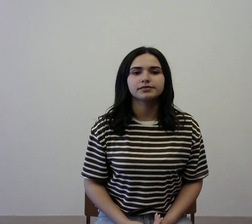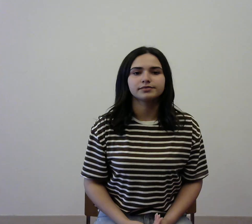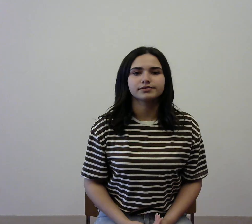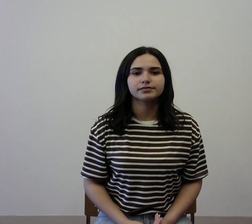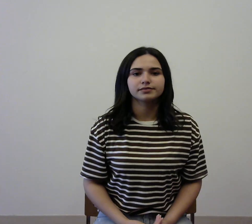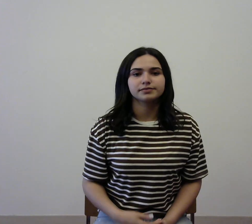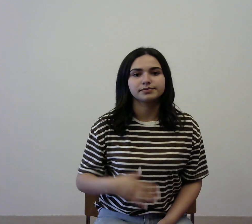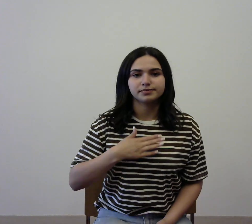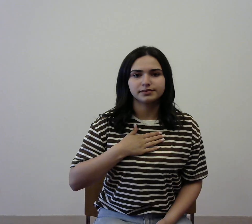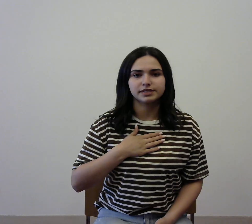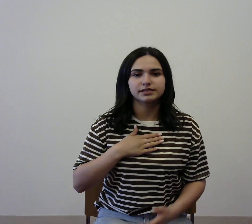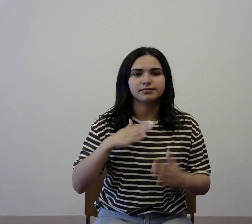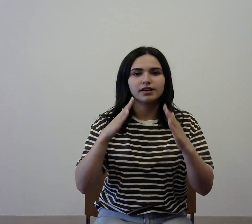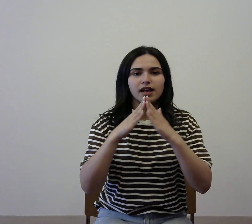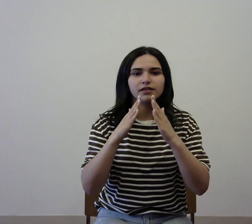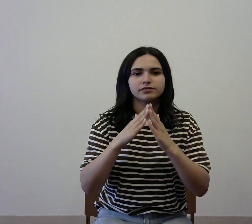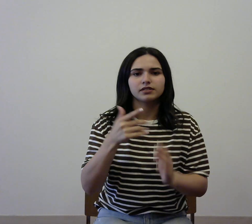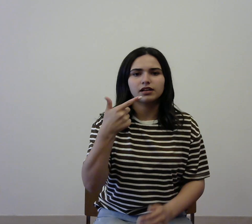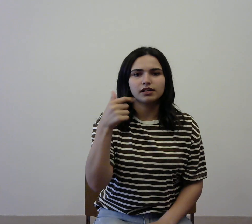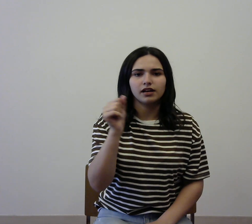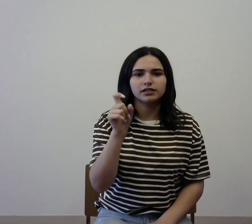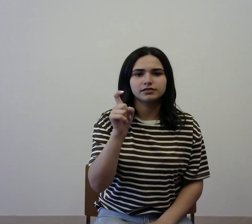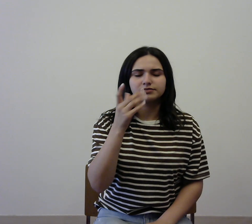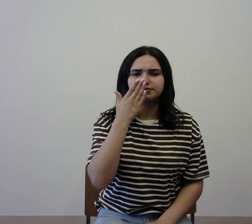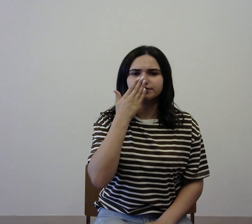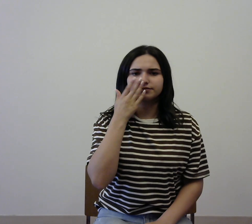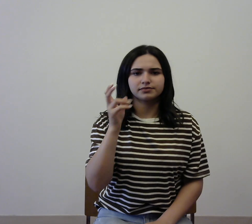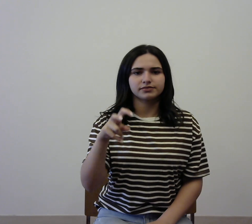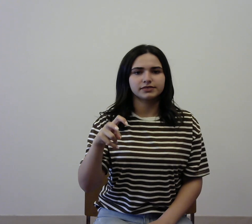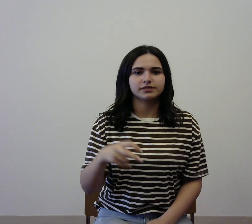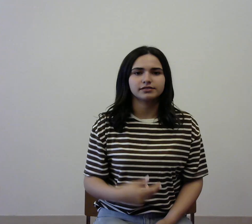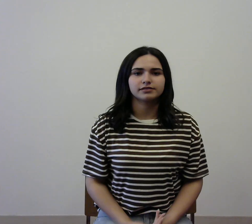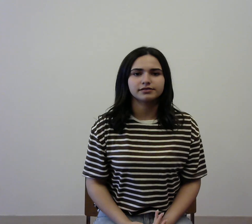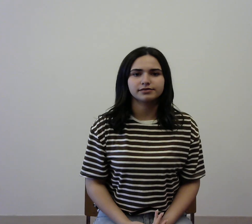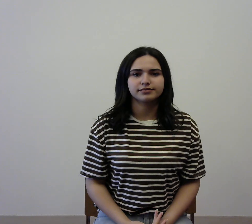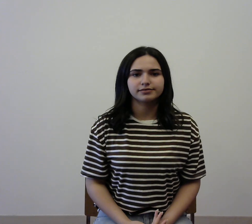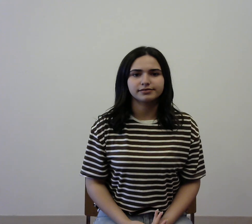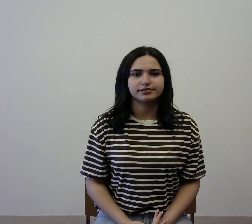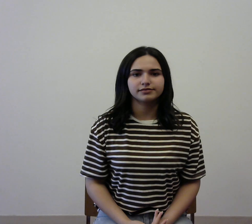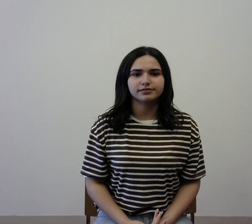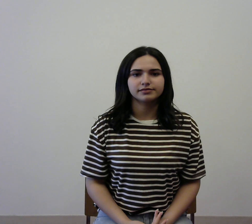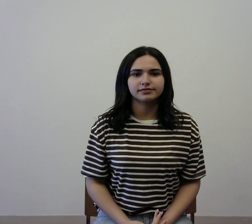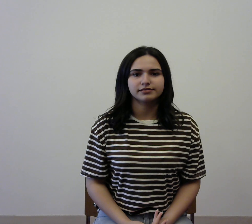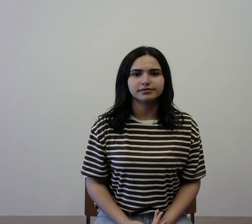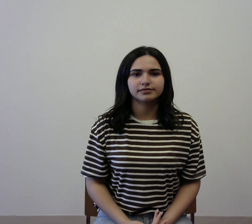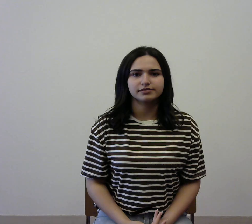Bizim evdən qaz iyi gəlir